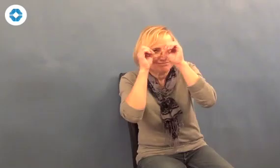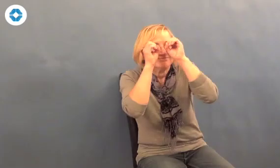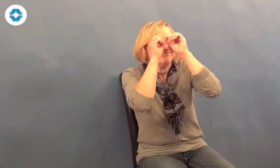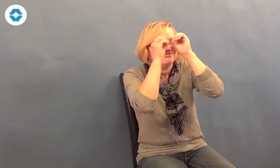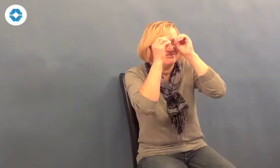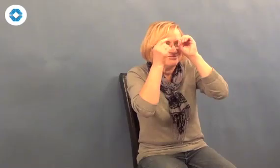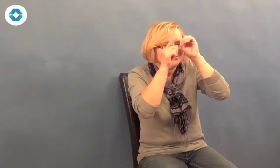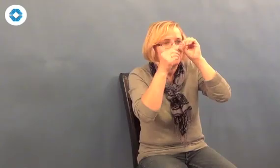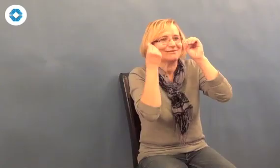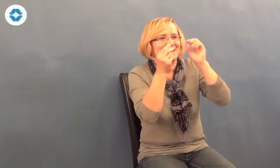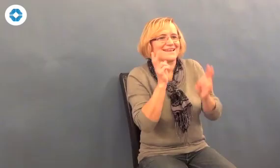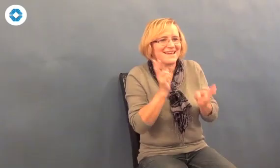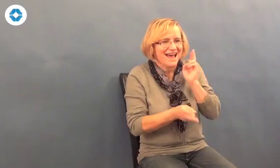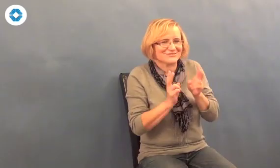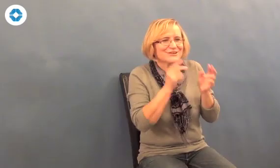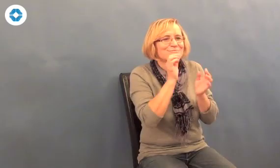Spojrzał w górę i zauważył wspaniałą, młodą, małą kaczkę.